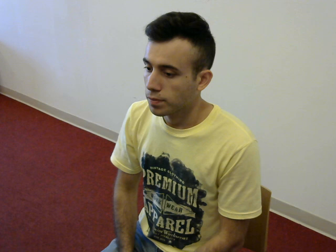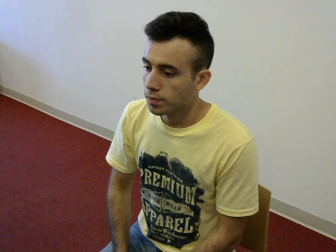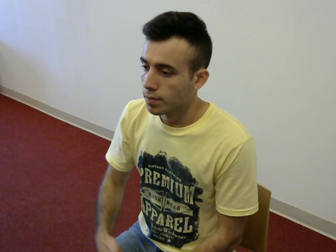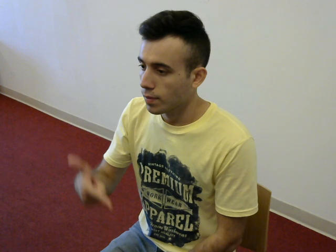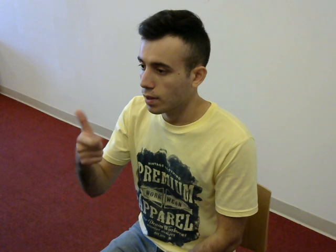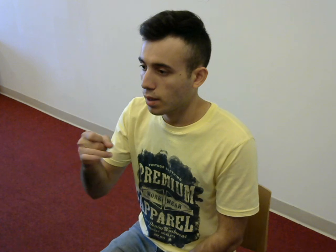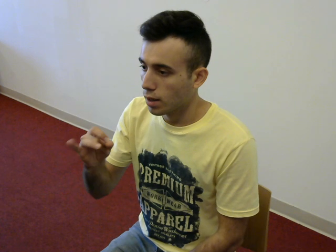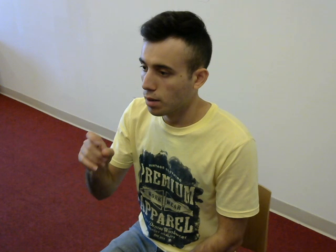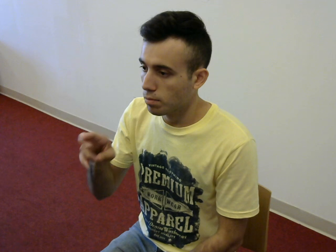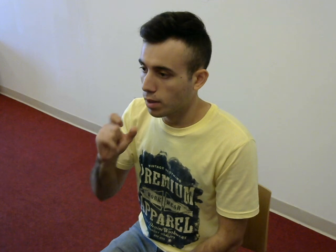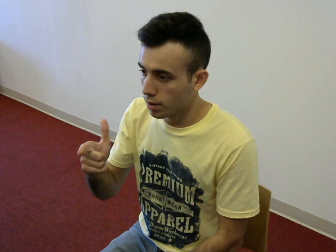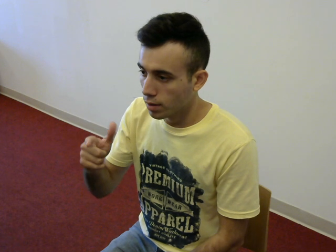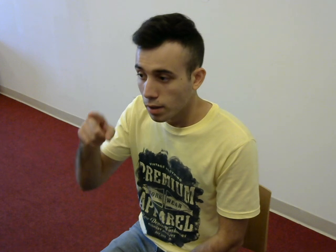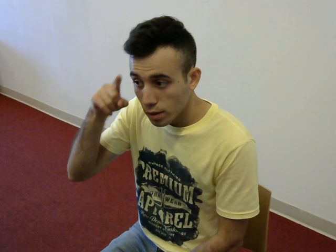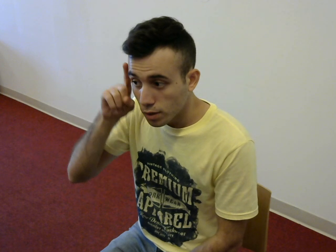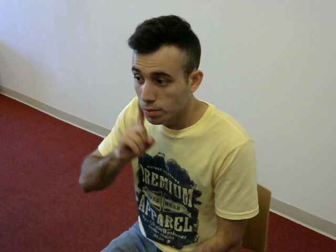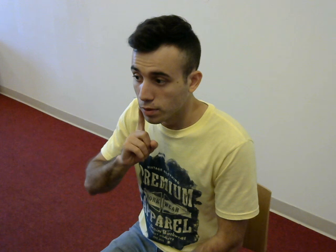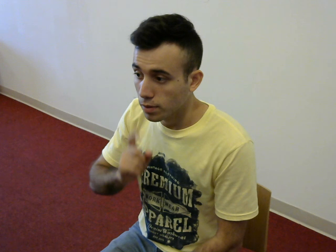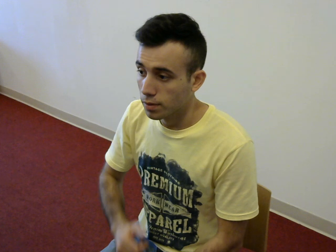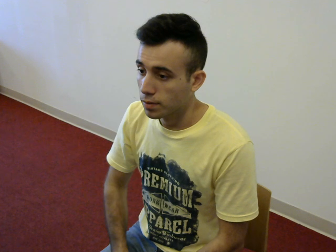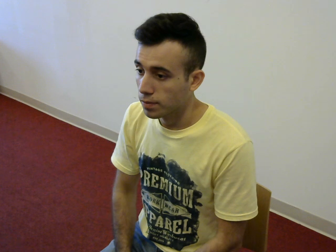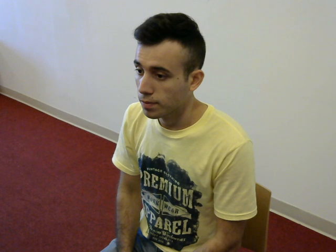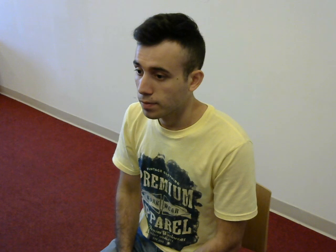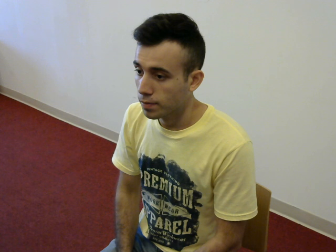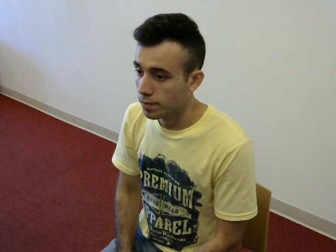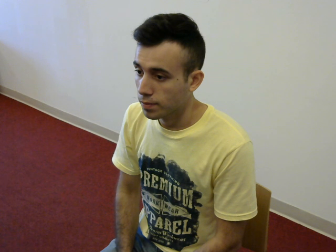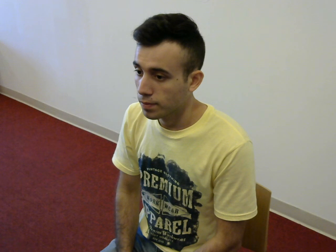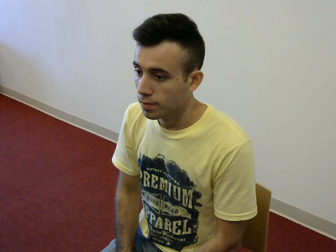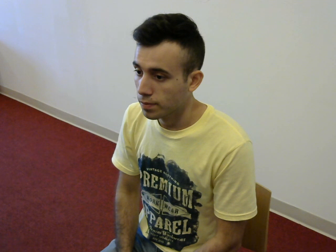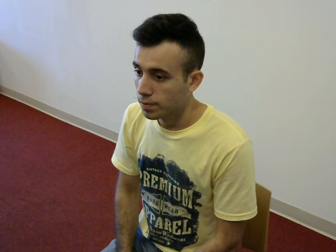Qarabağ Azərbaycandır!